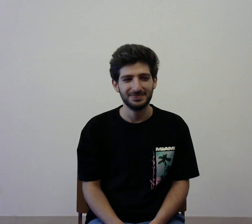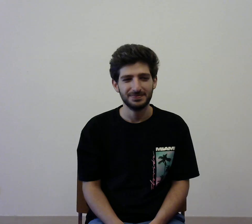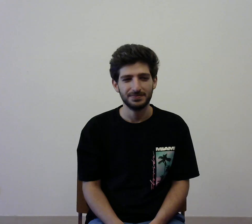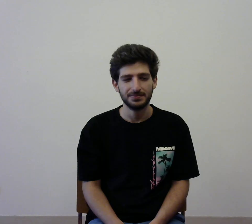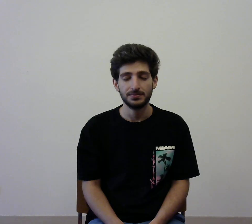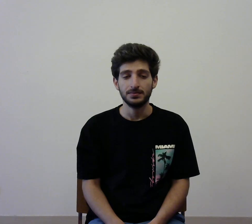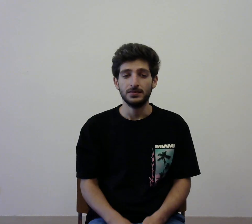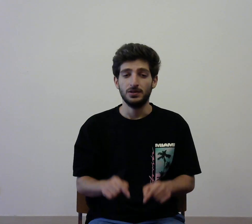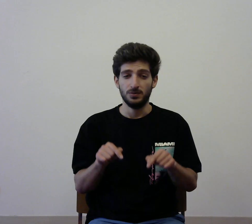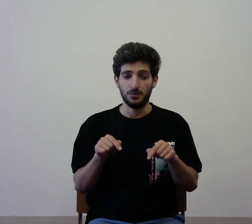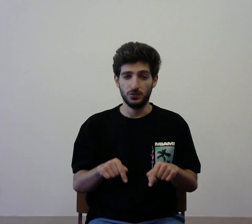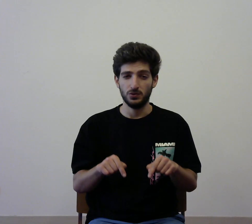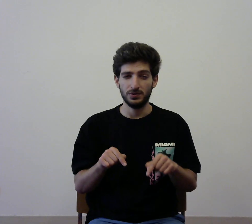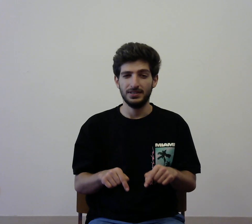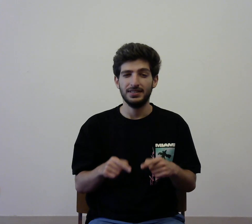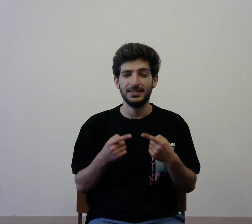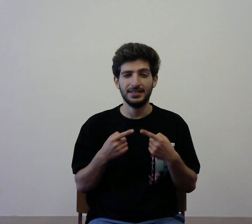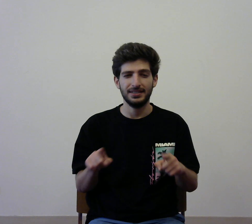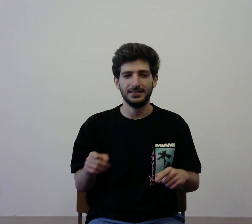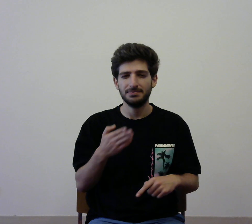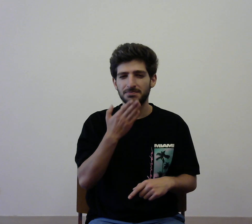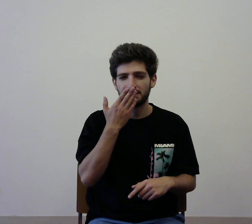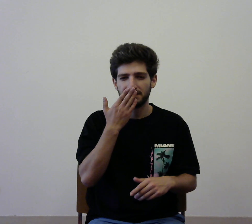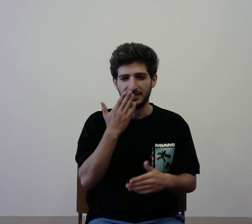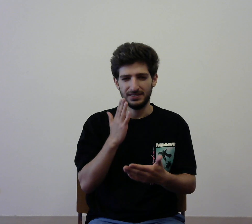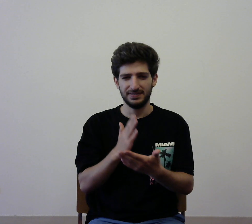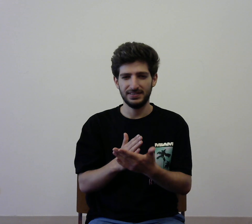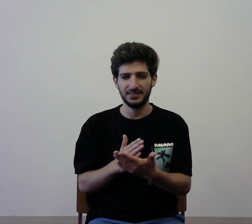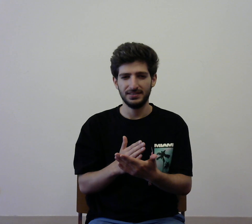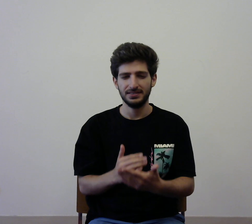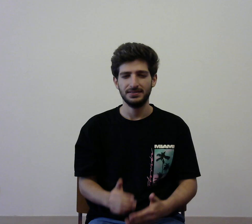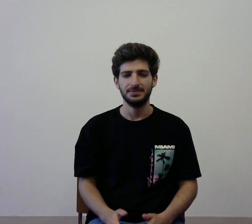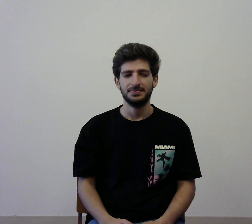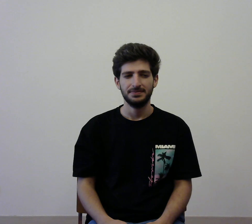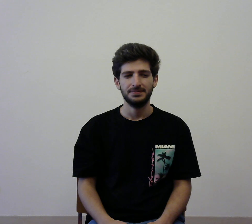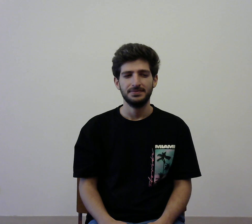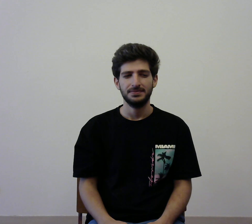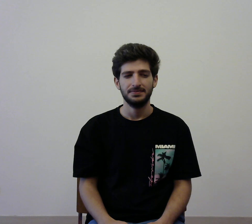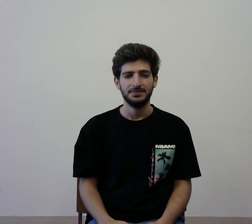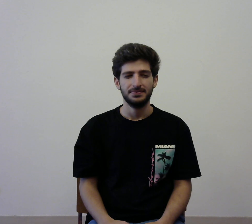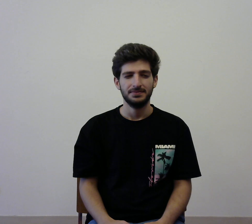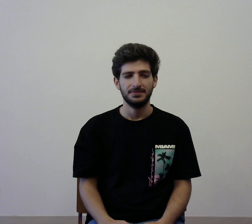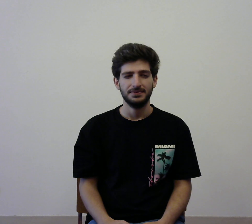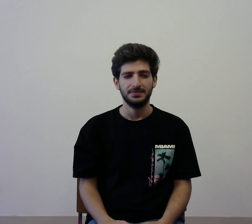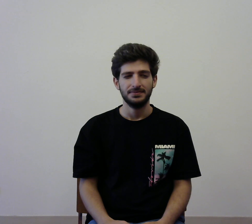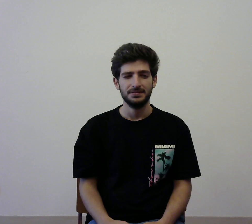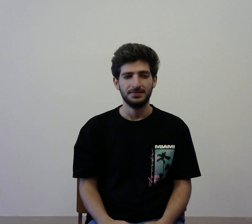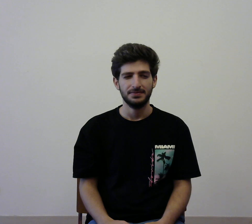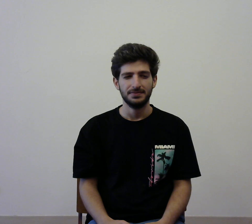Burda qəribə qoxu var